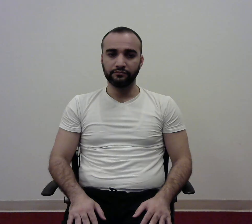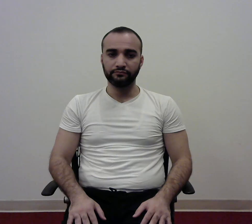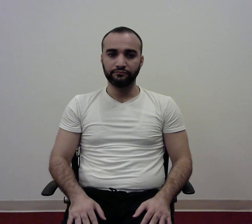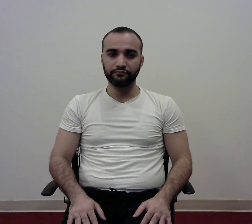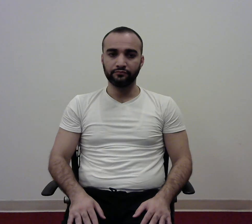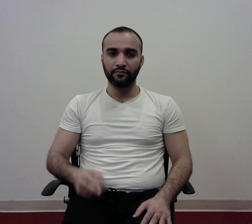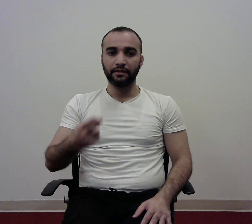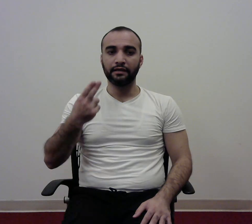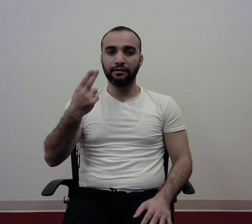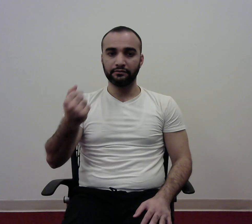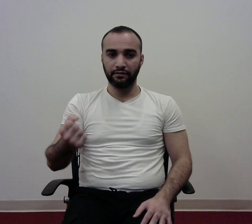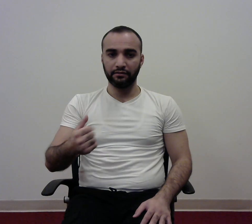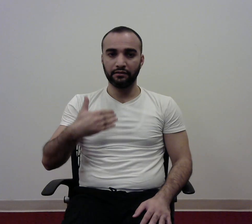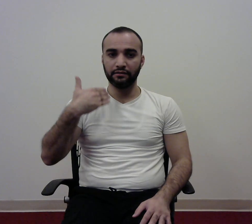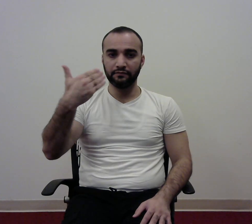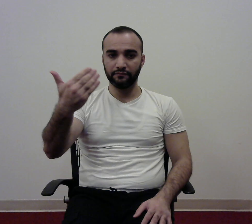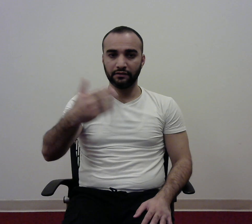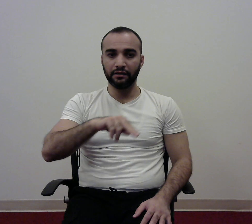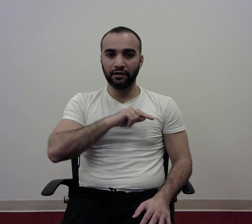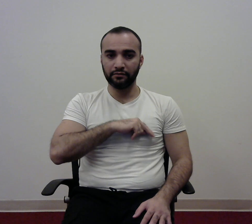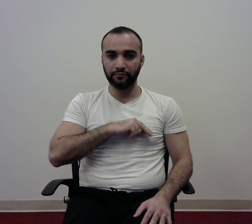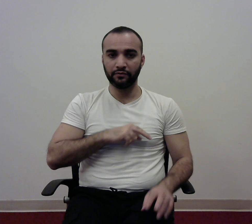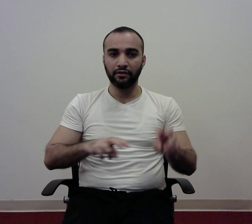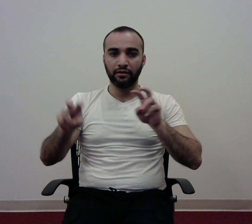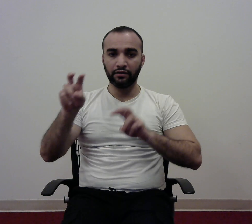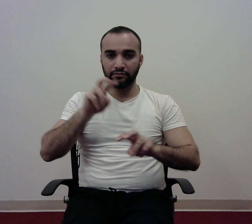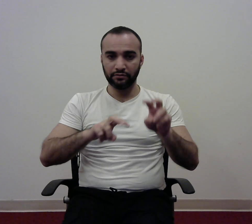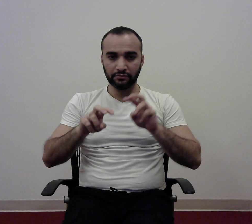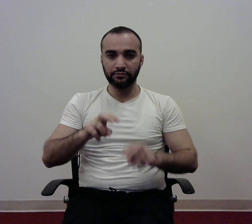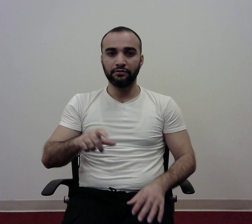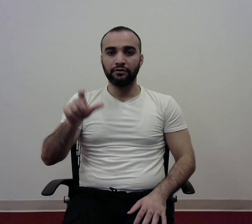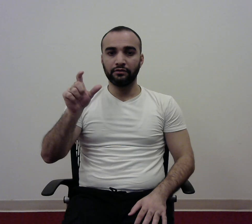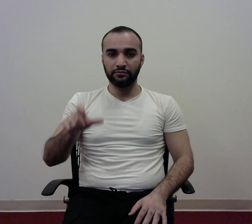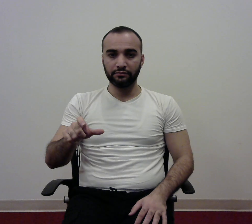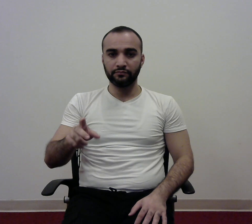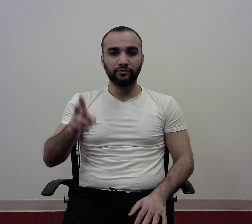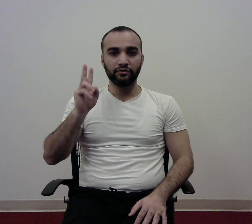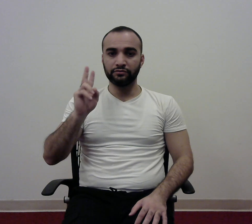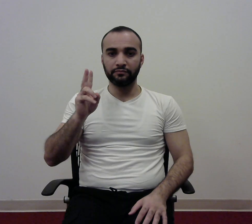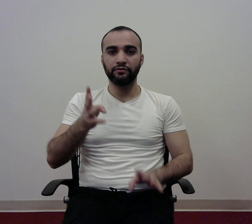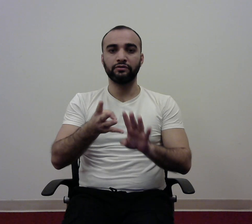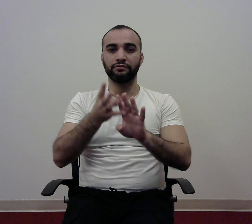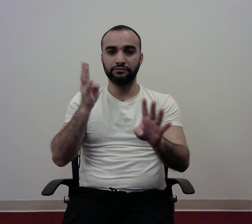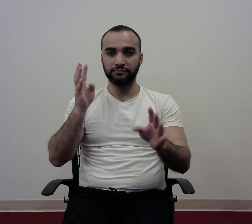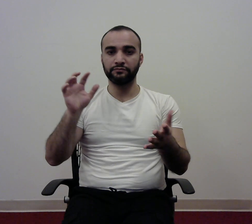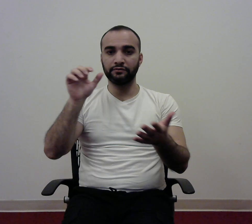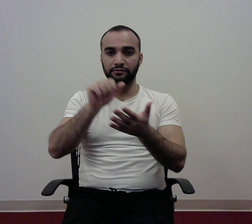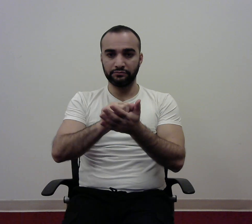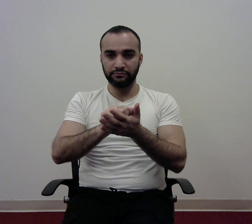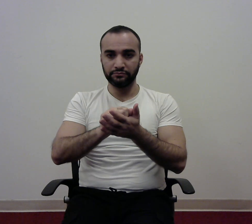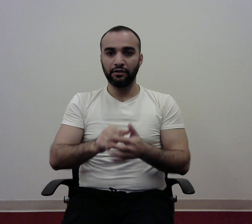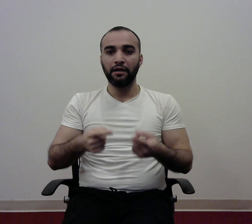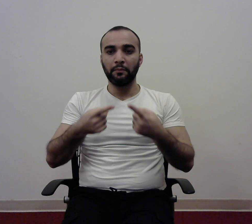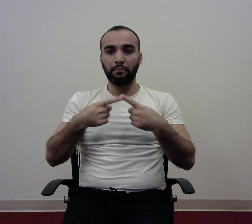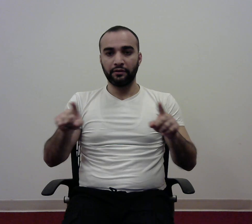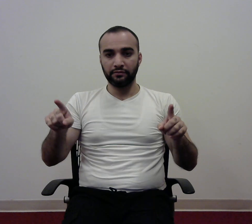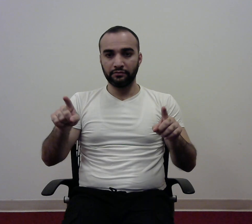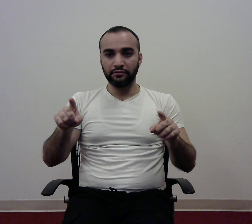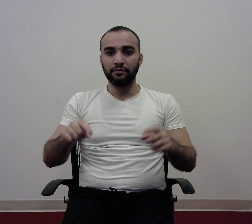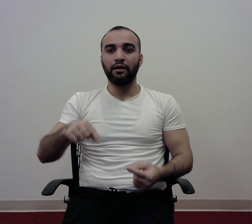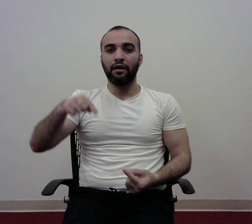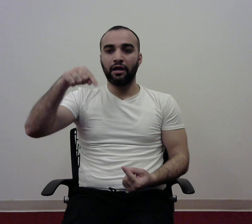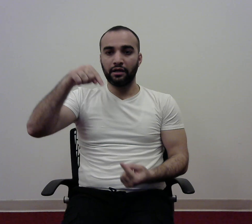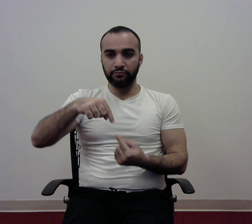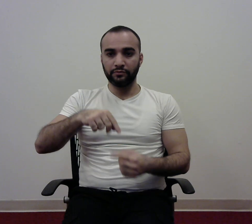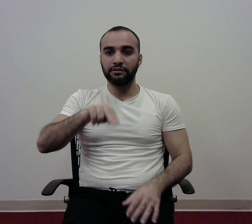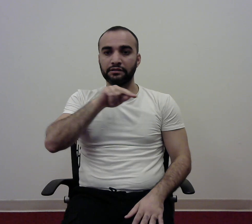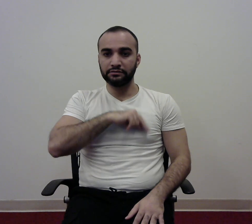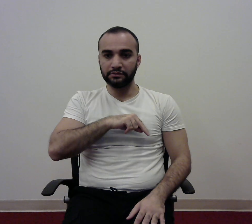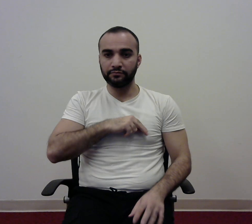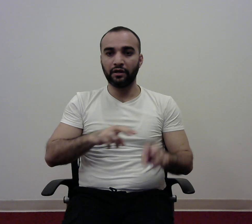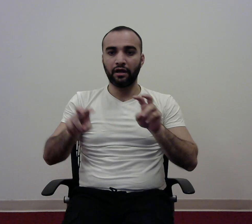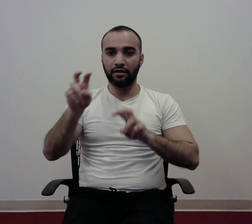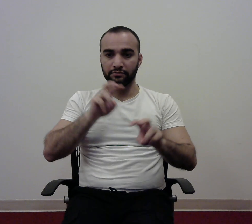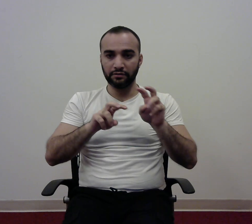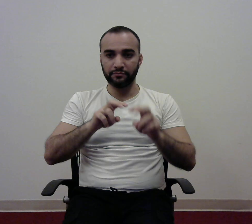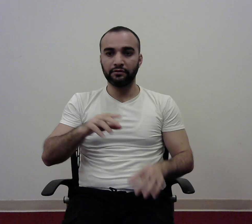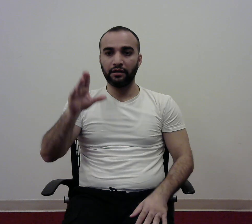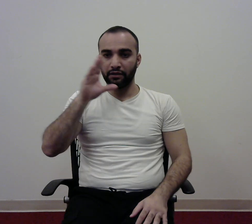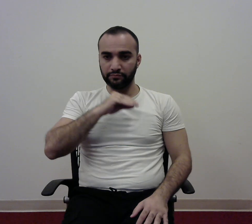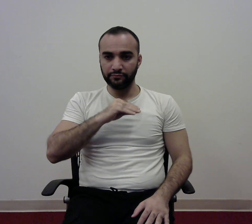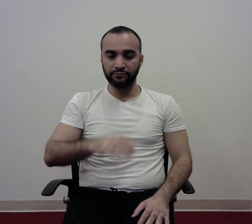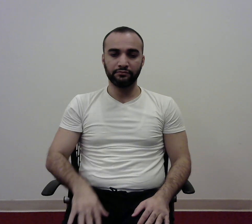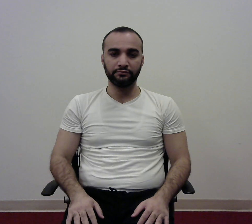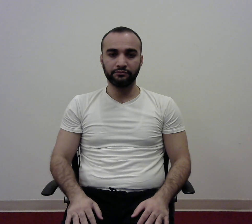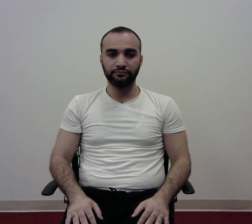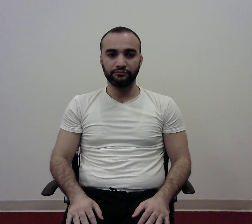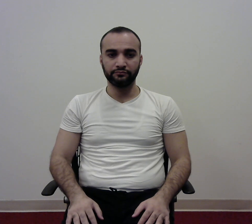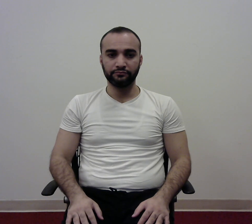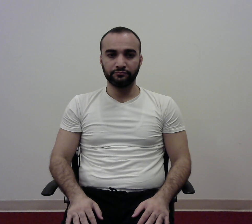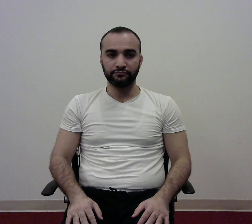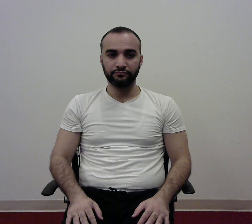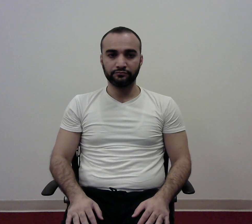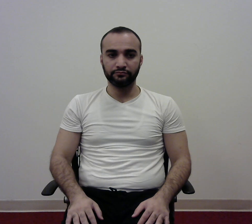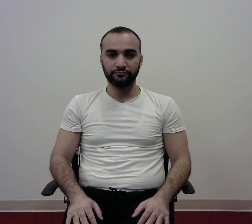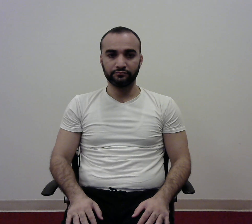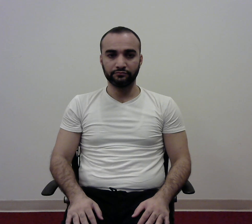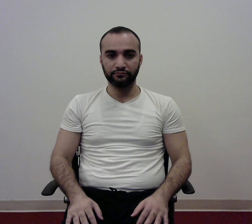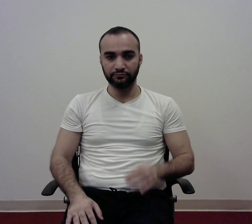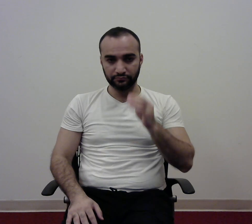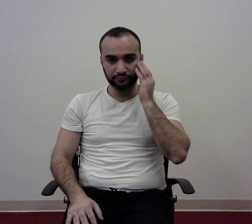Bəli, siz İş axtaran şəxs kimi növbə tutub başqa uyğun işlər axtara bilərsiniz